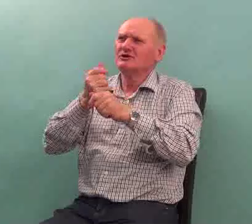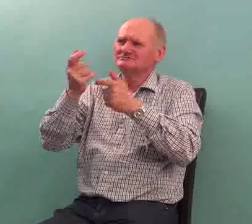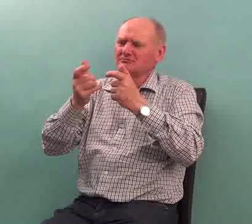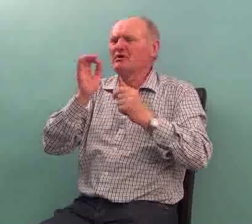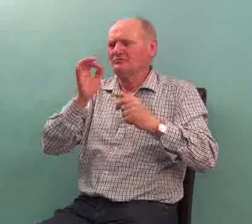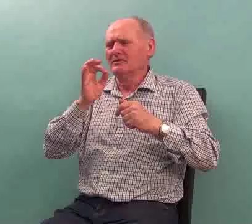Odpowiada, że dobrze.